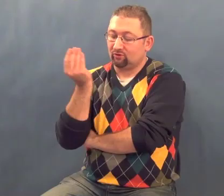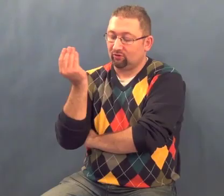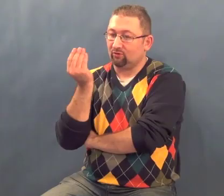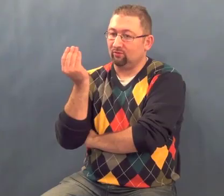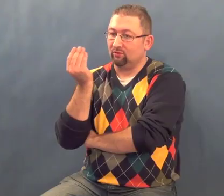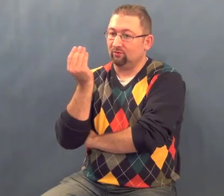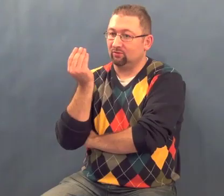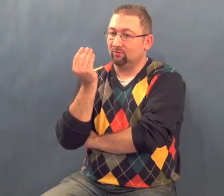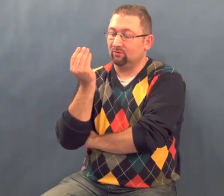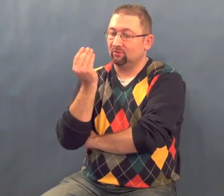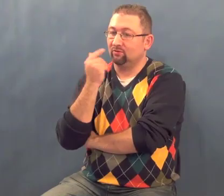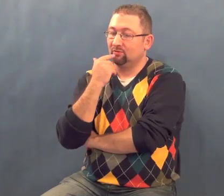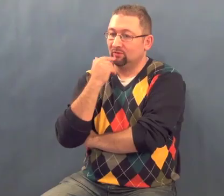Jeszcze.